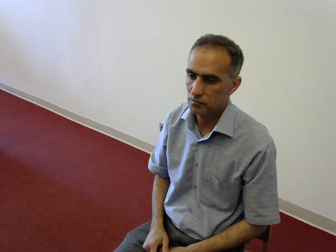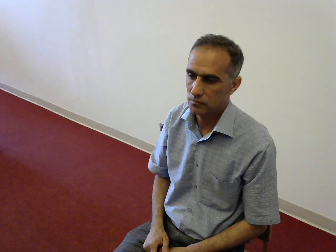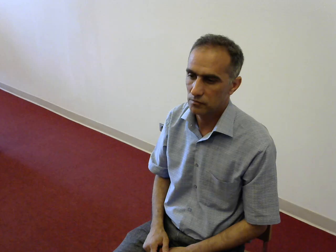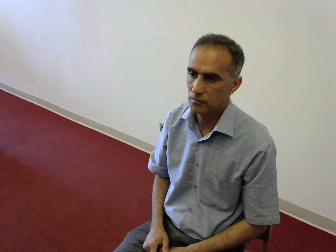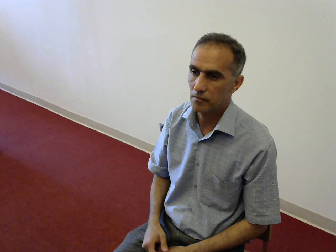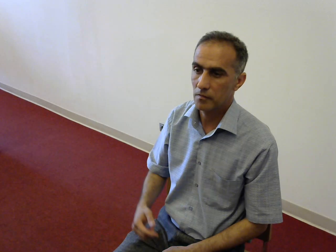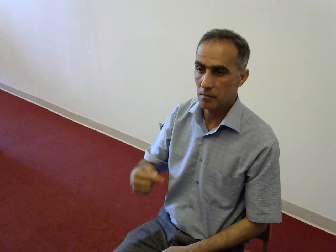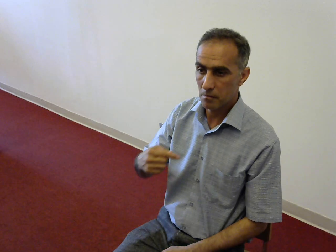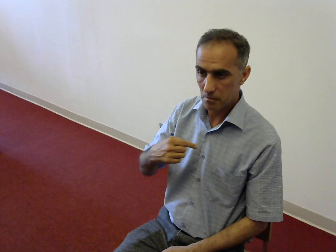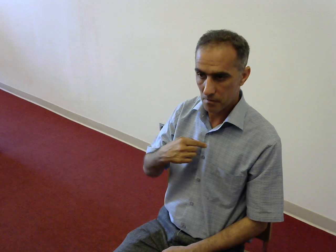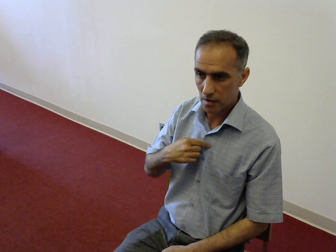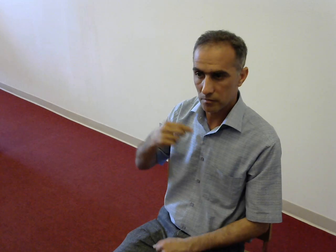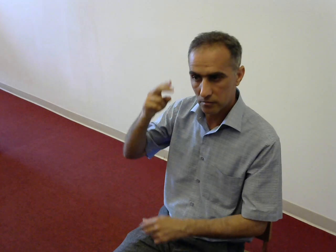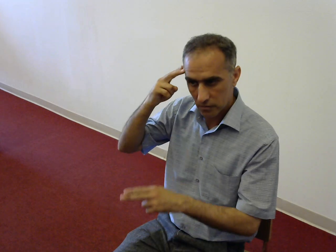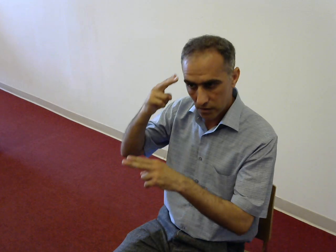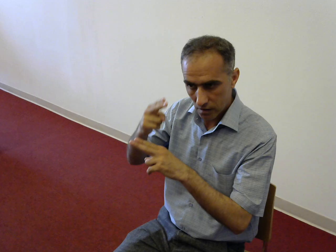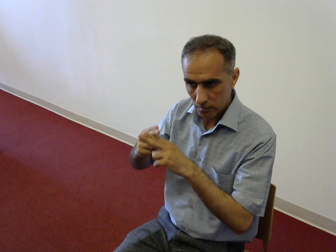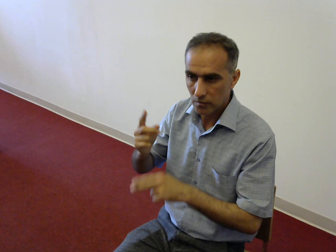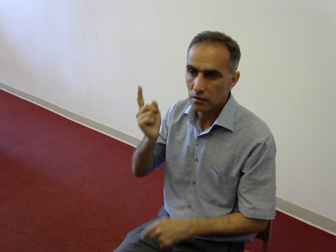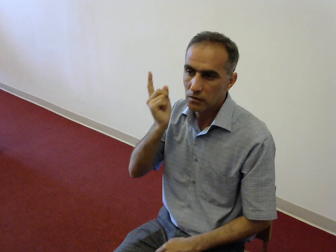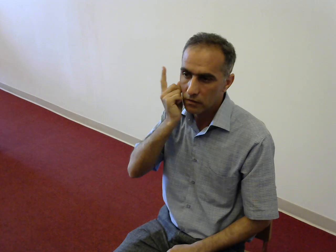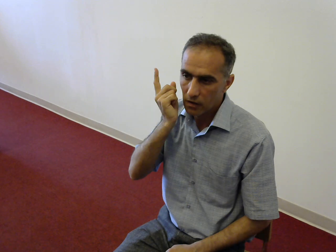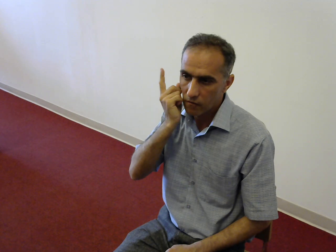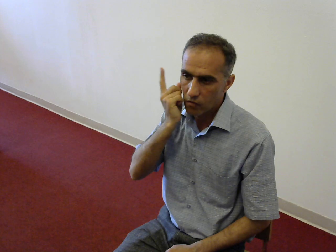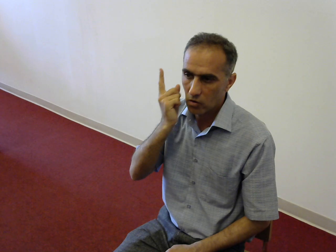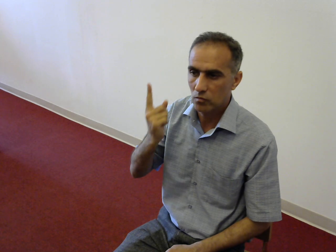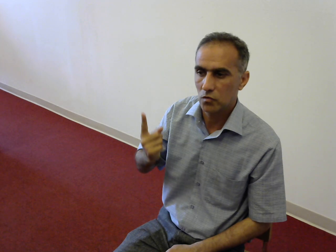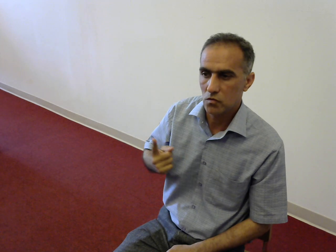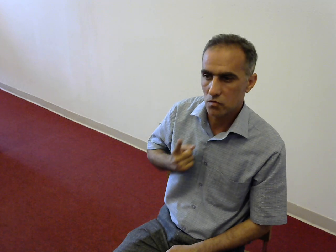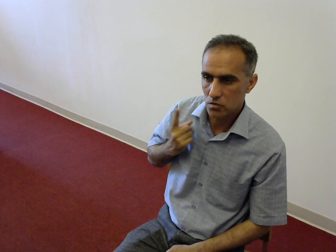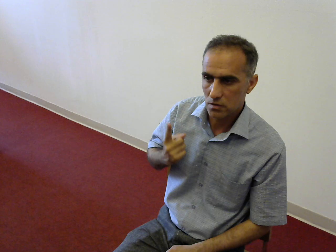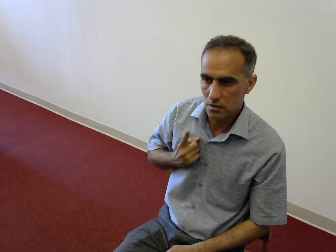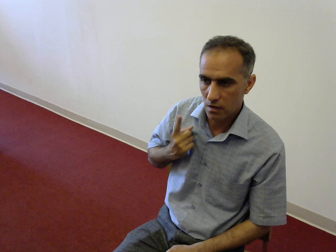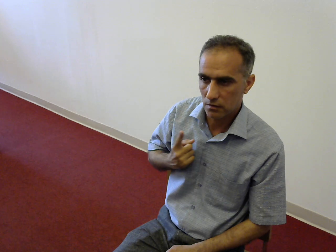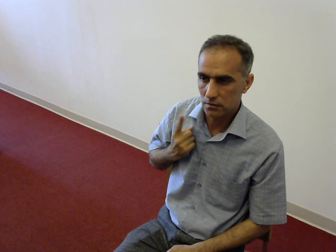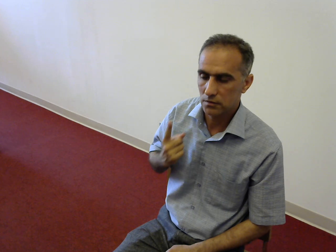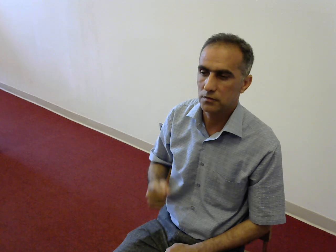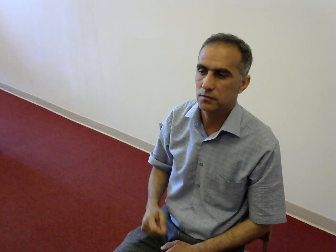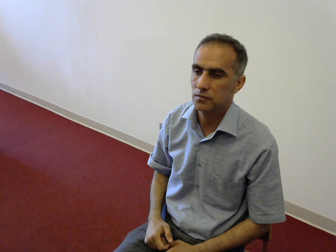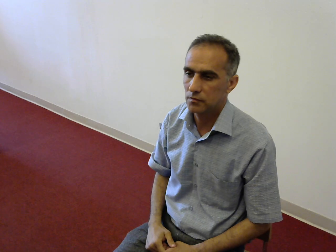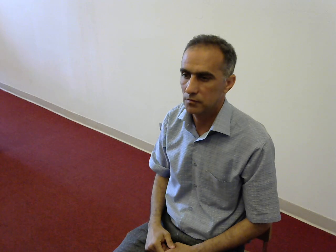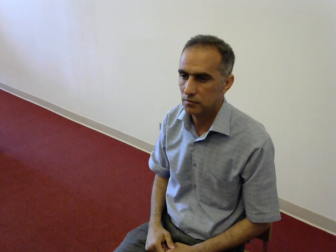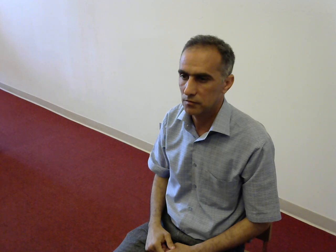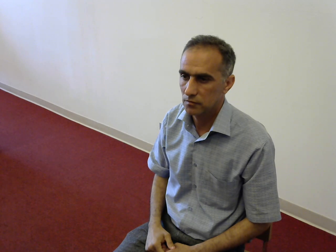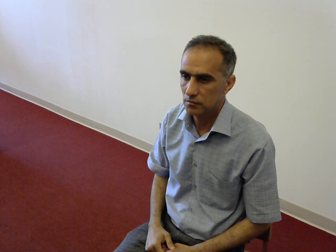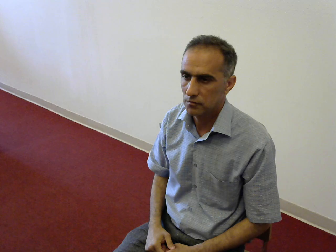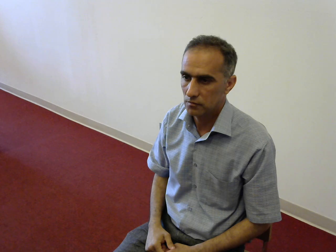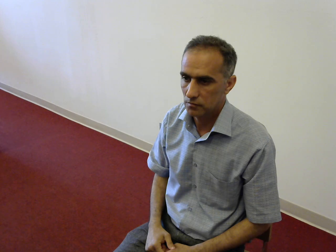Mənim qardaşım telefon ustasıdır